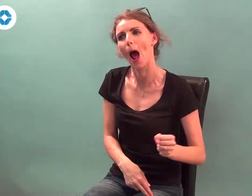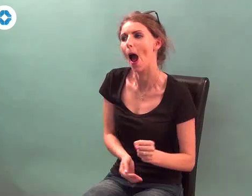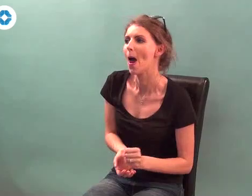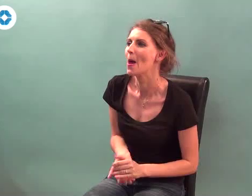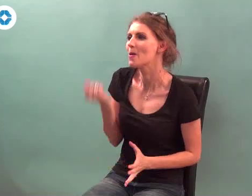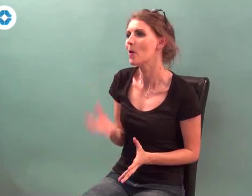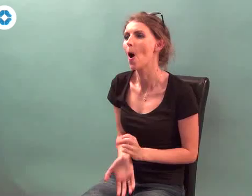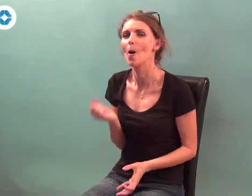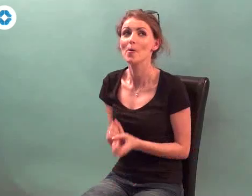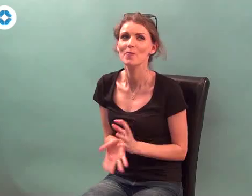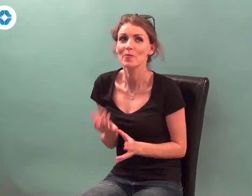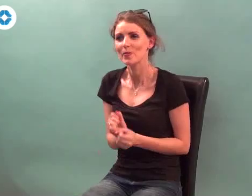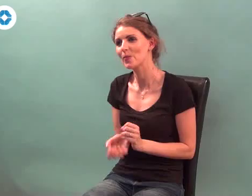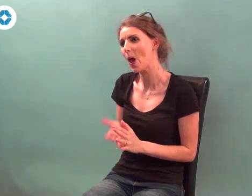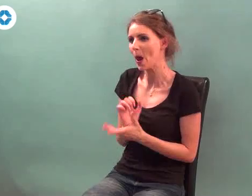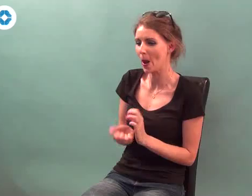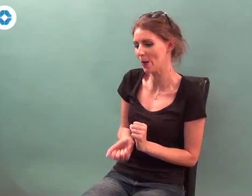Chłopiec udaje, że bawi się kamieniem.